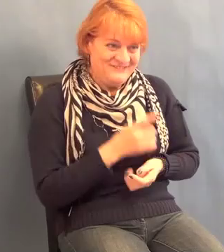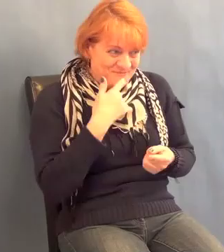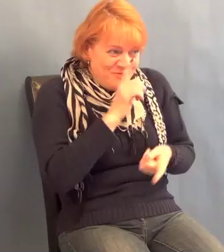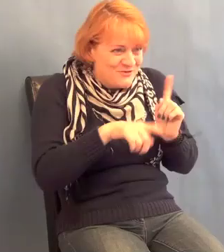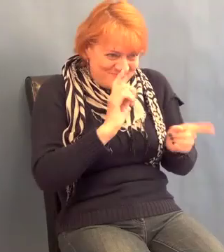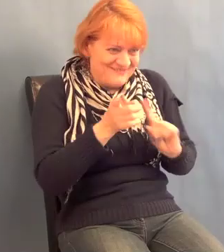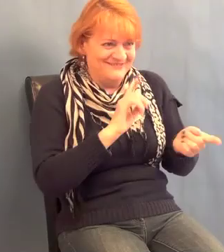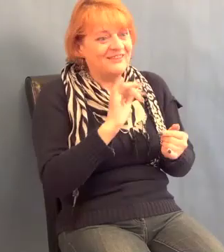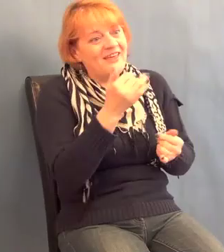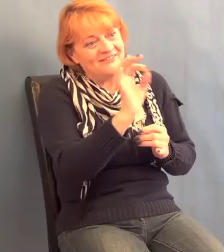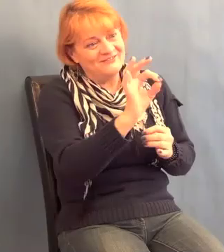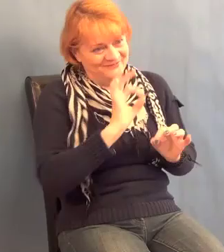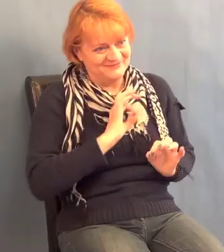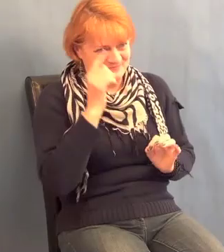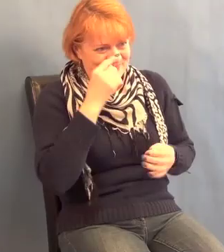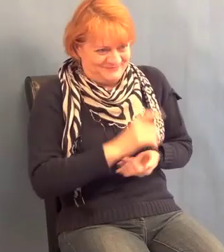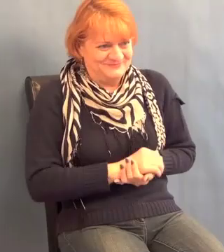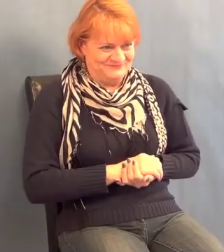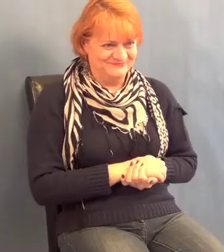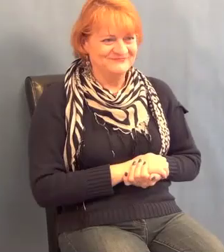Mówię normalnie i rozmawiamy o tym, co ty i ja myślimy.